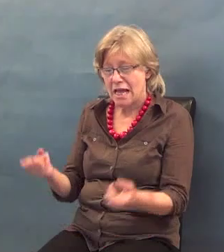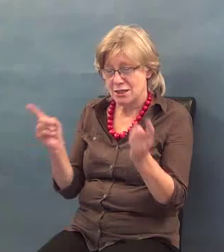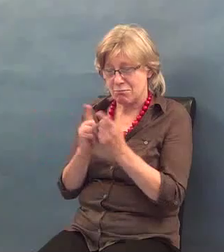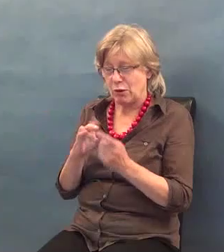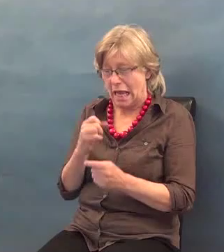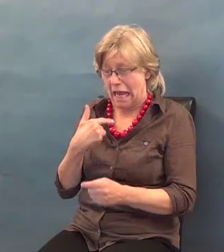Spotkać.